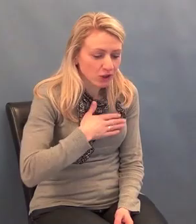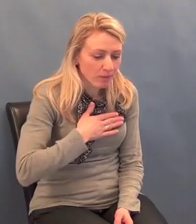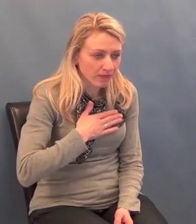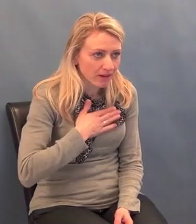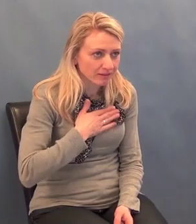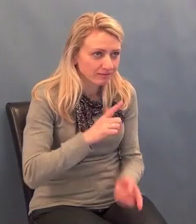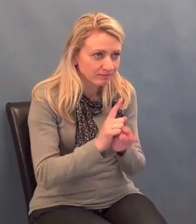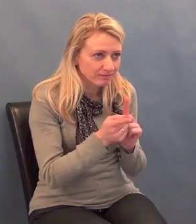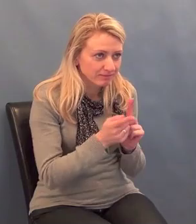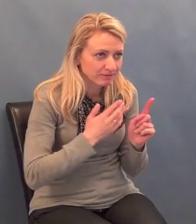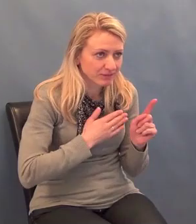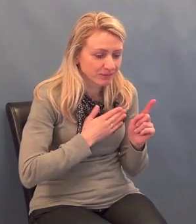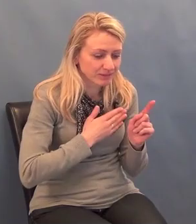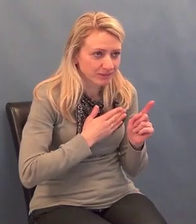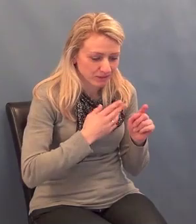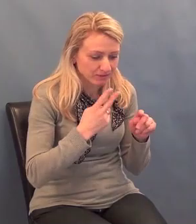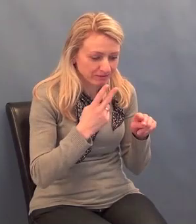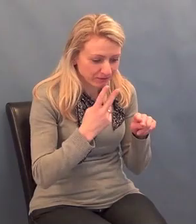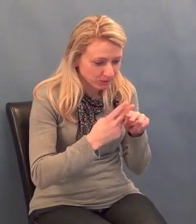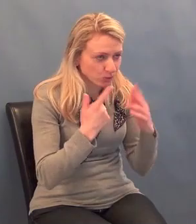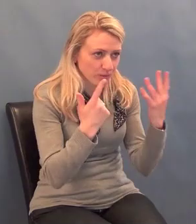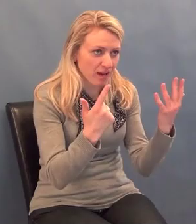Spotkamy się w sobotę, dwudziestego siódmego?